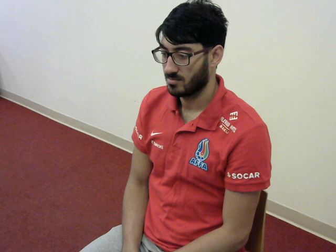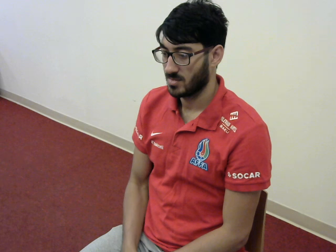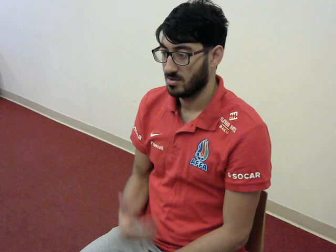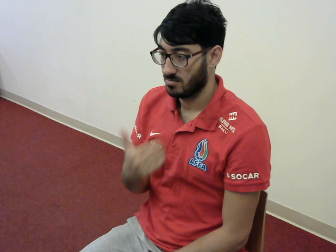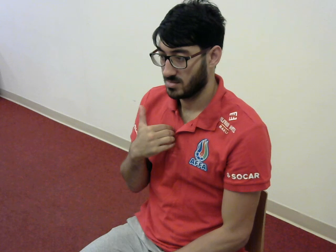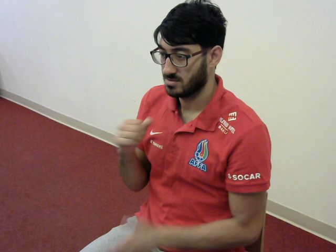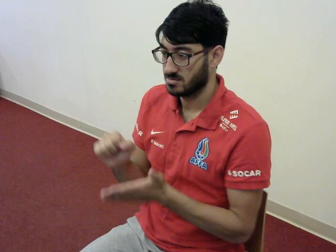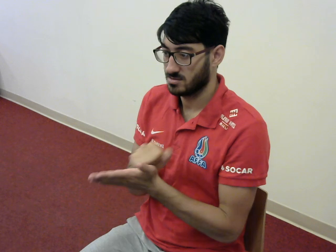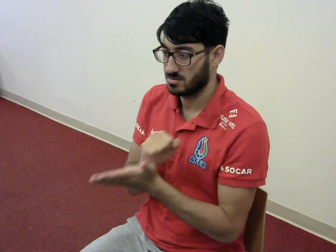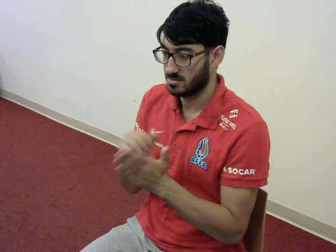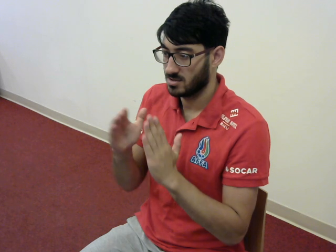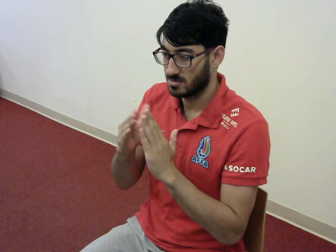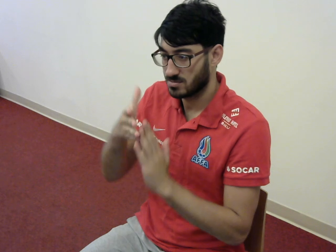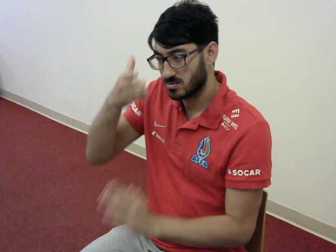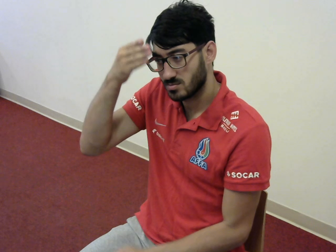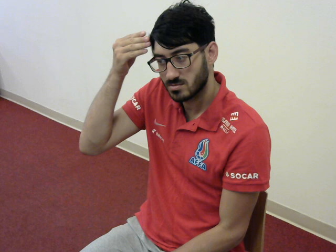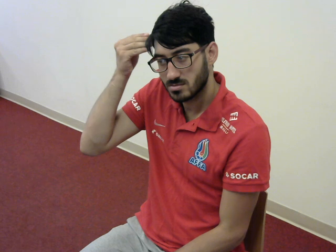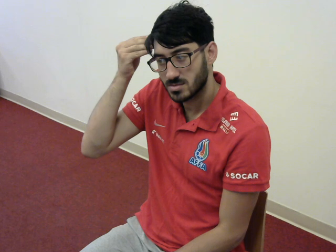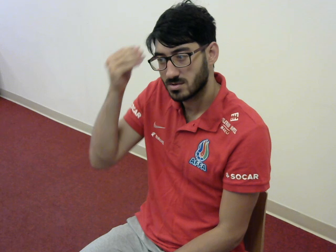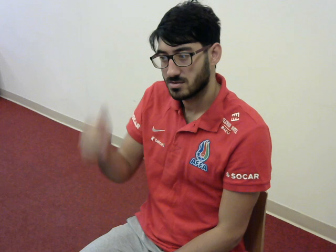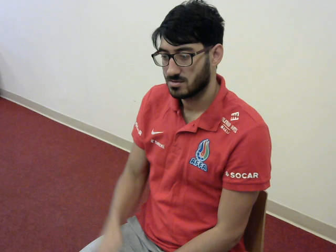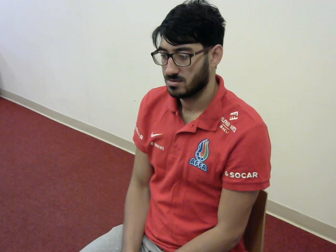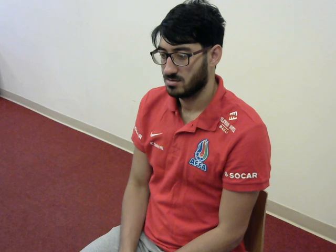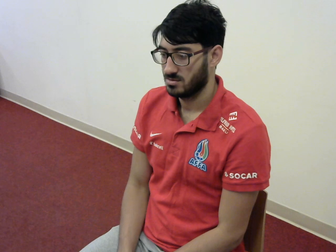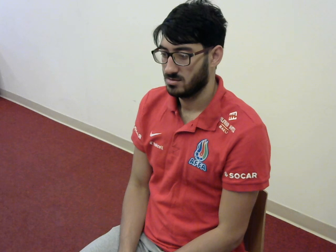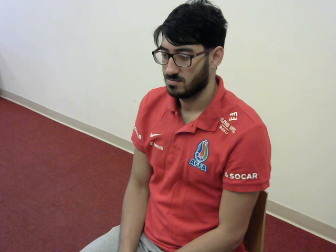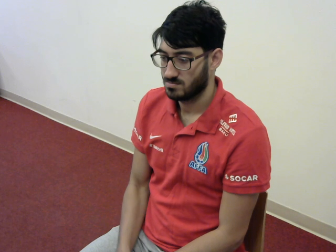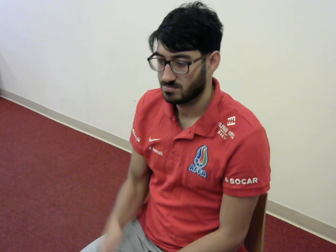Mən sənədlərimi evdə unutmuşam